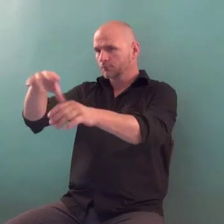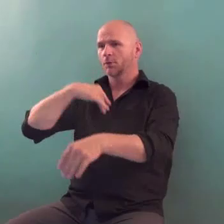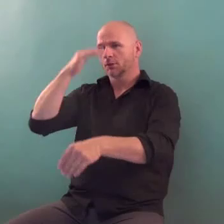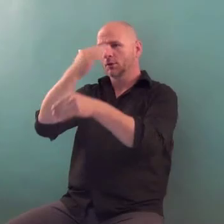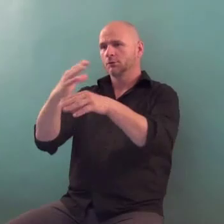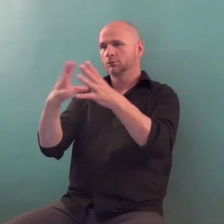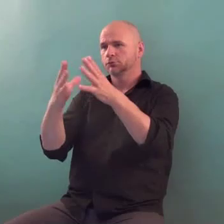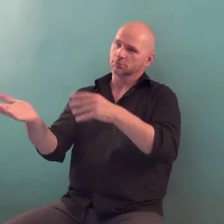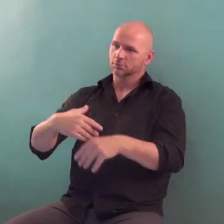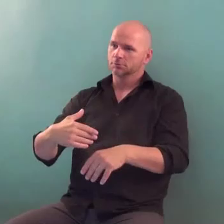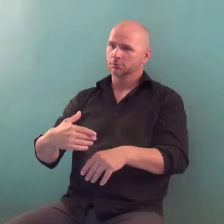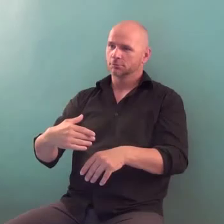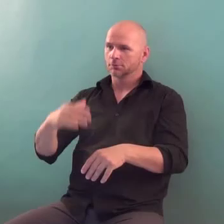Chodźmy wieczorem o dziesiątej.